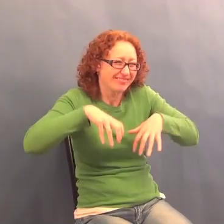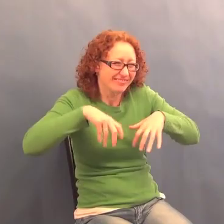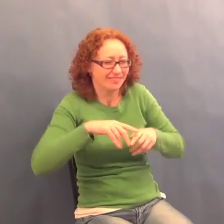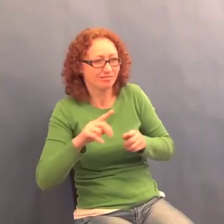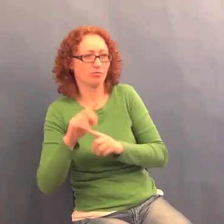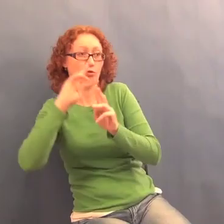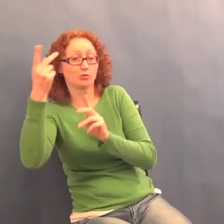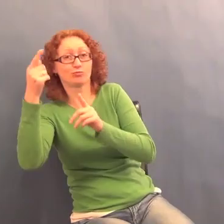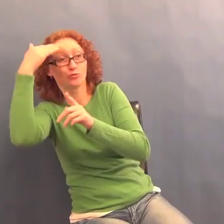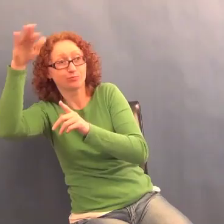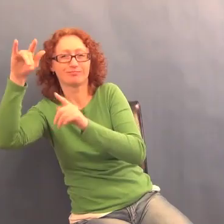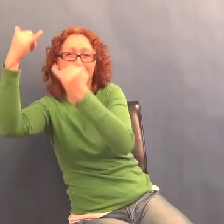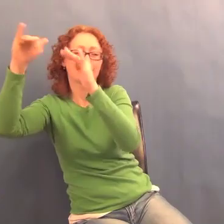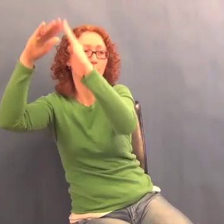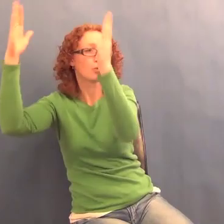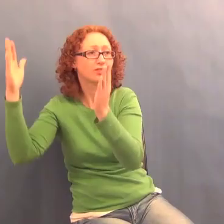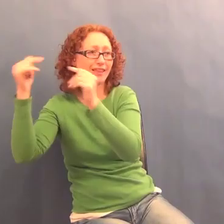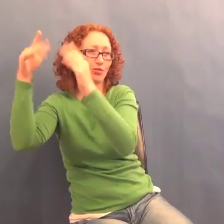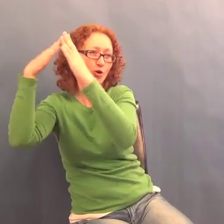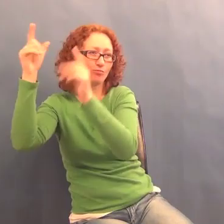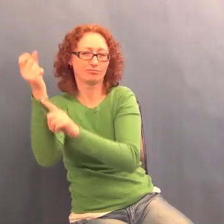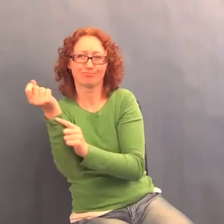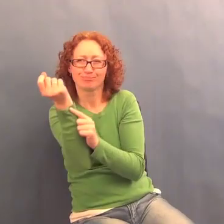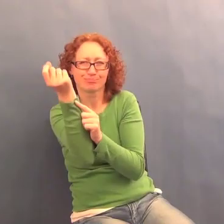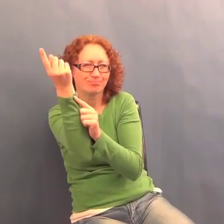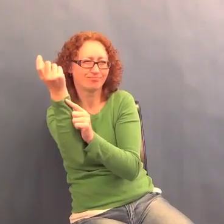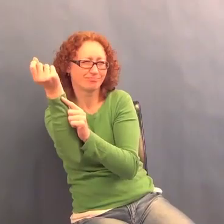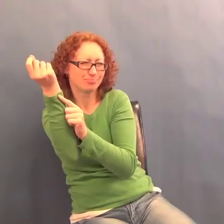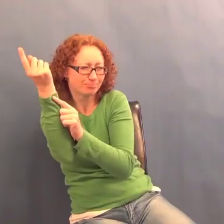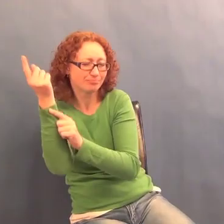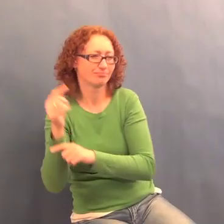W inny dom jakichś obcych ludzi tak samo rzucił kamieniem. Szybę się zbiła. W innych domach to samo.